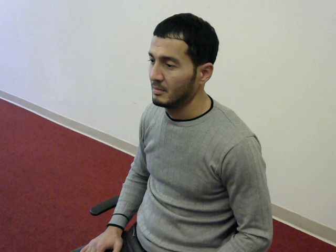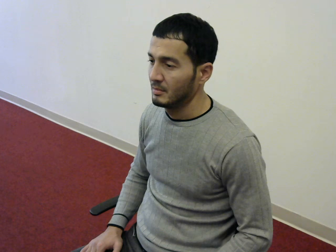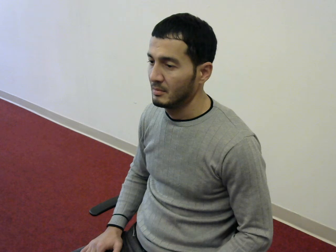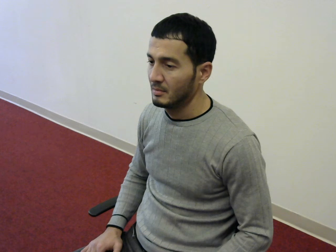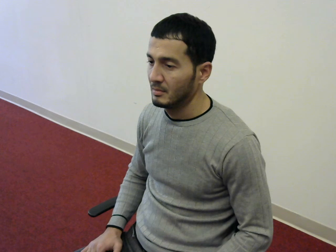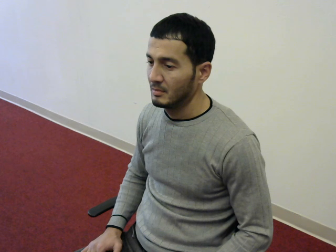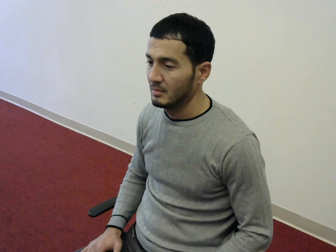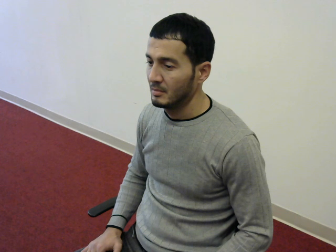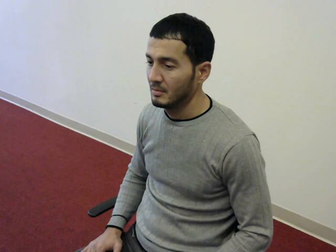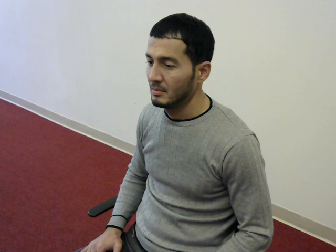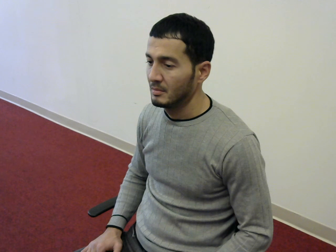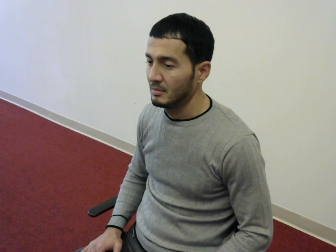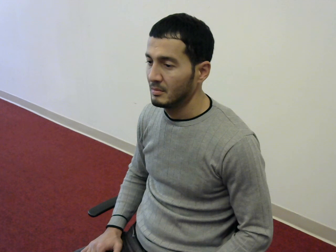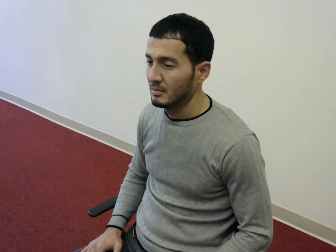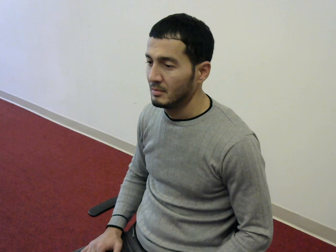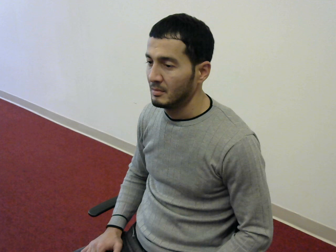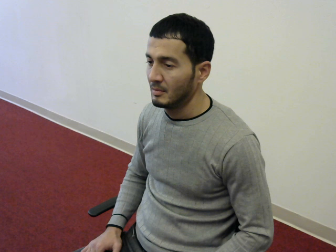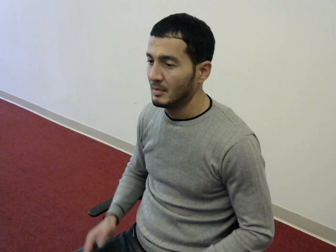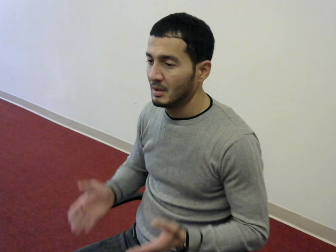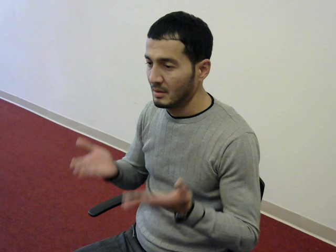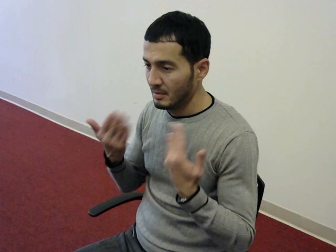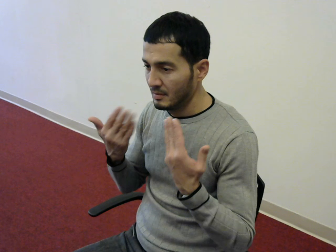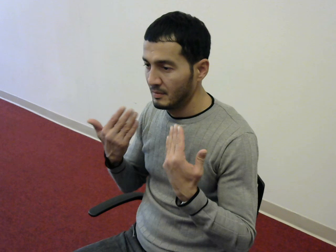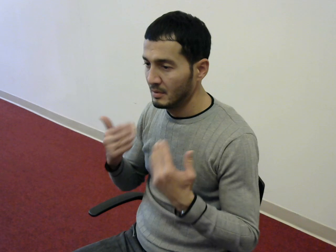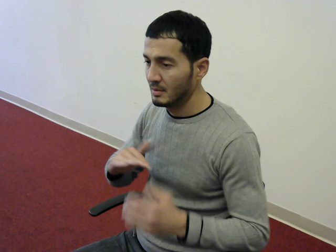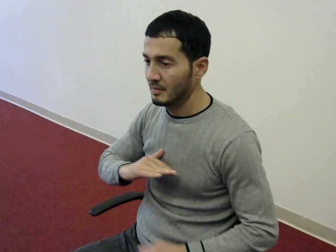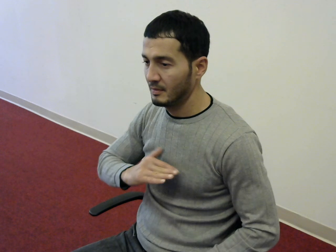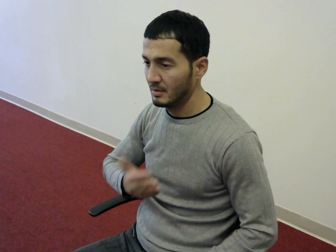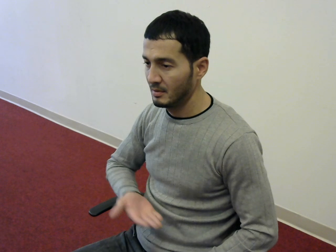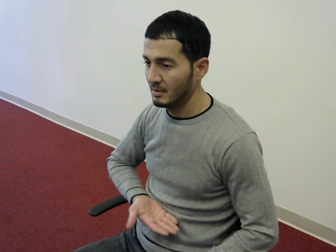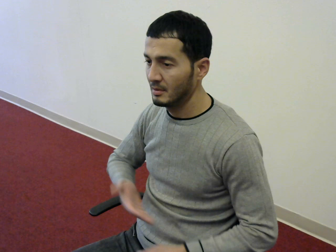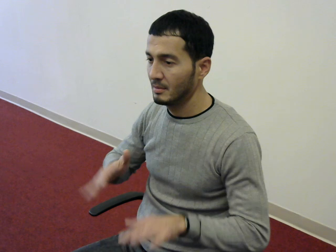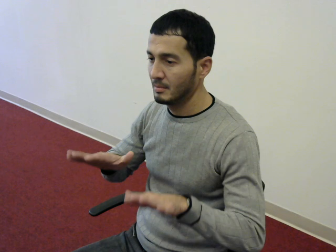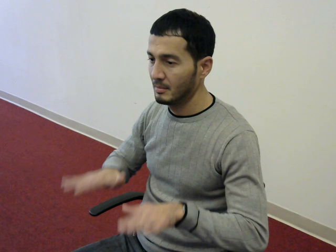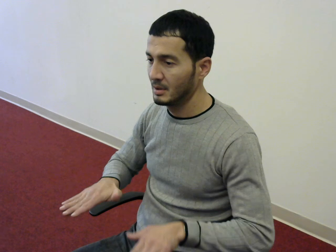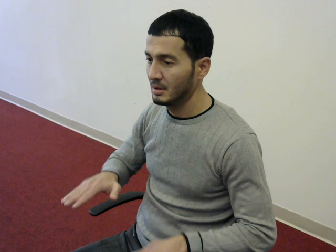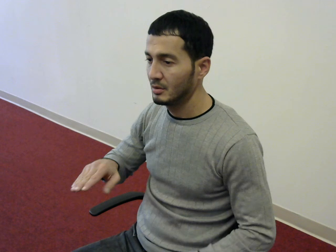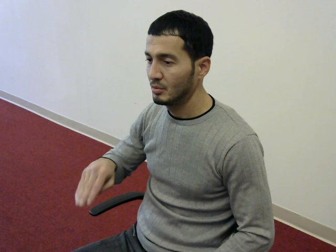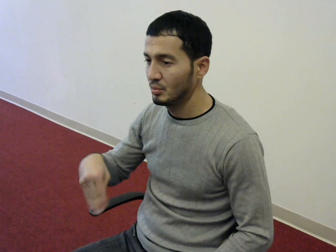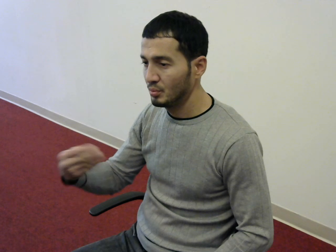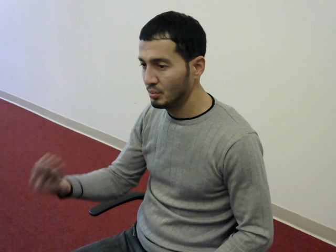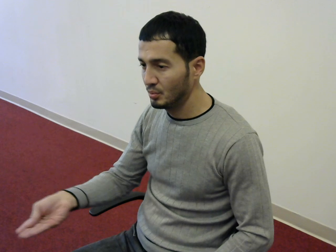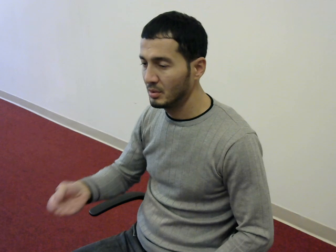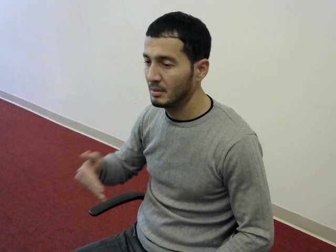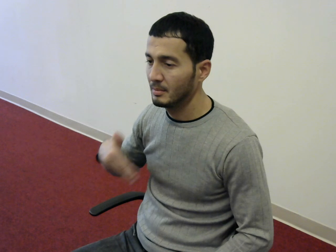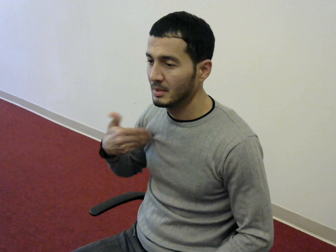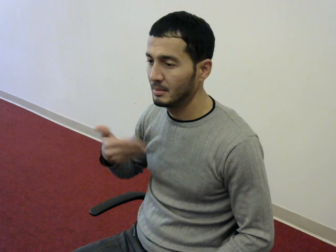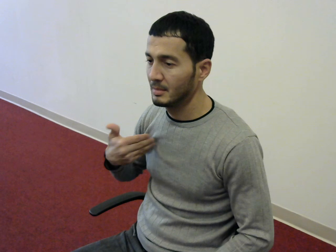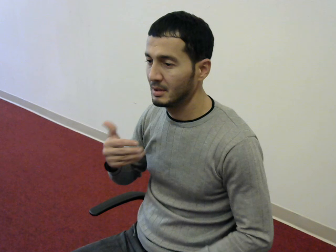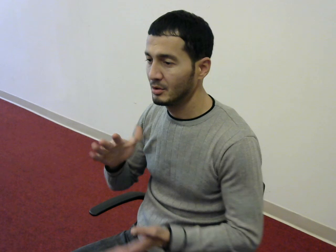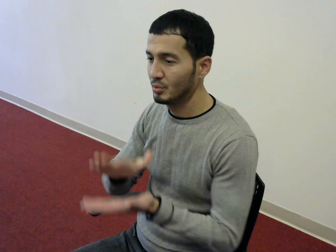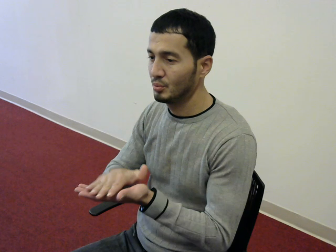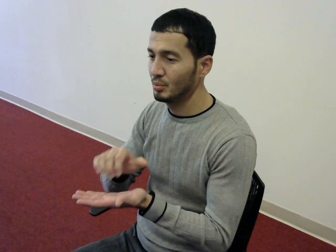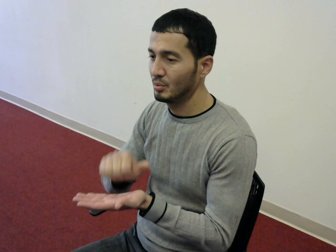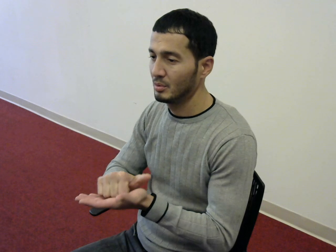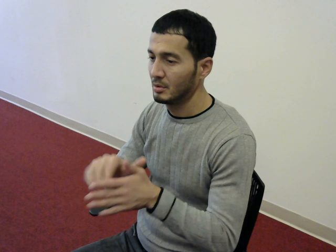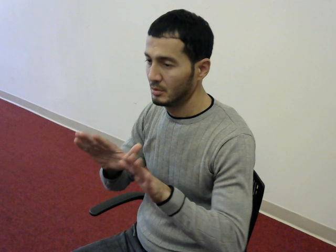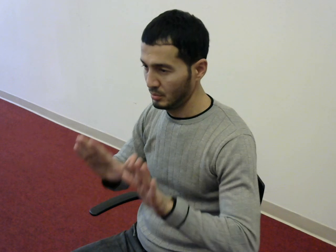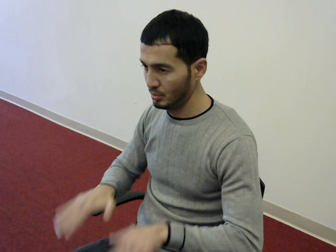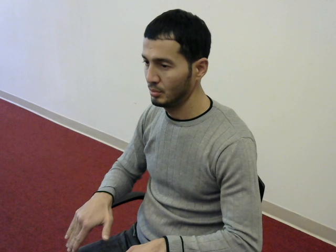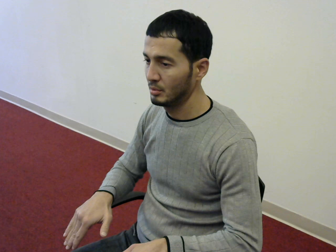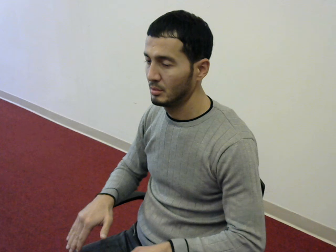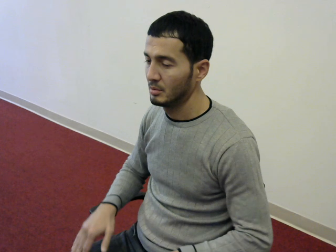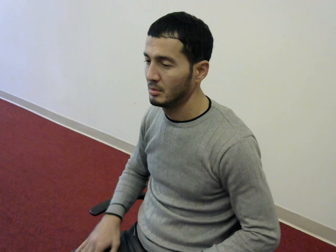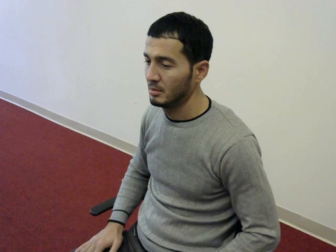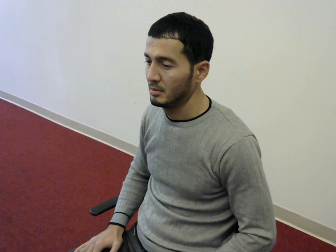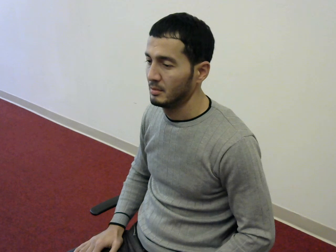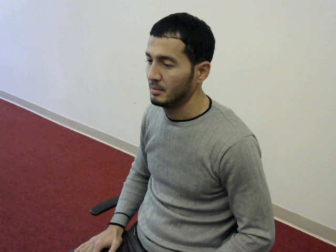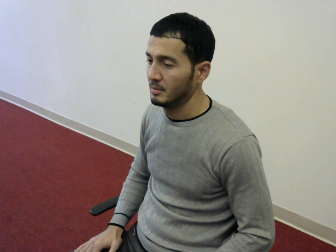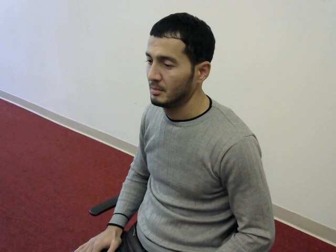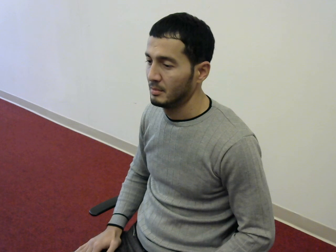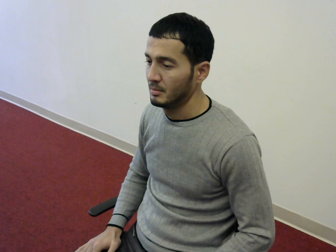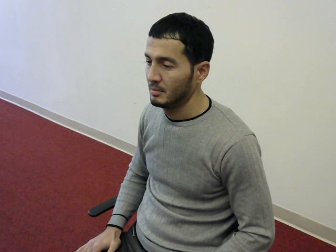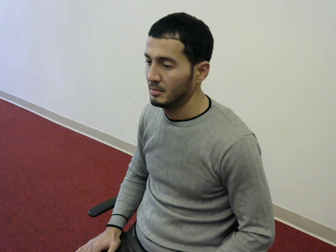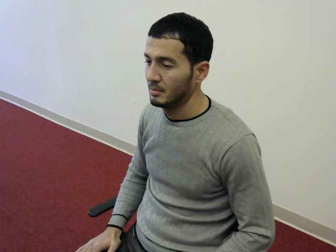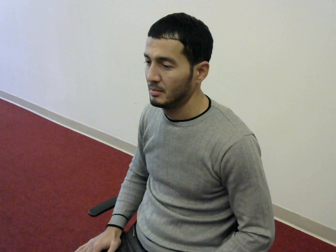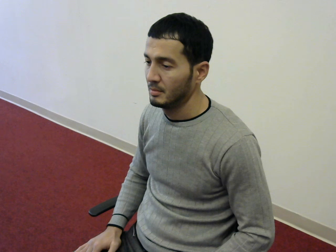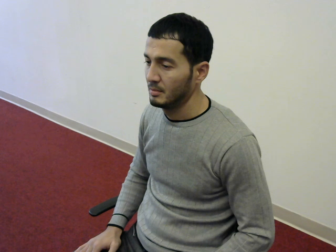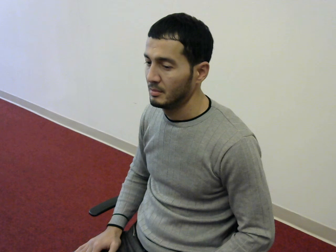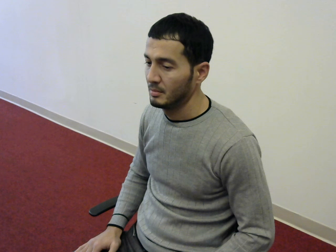Bağda yerə düşən meyvələr xarab olmuşdu